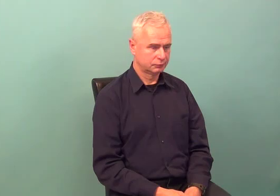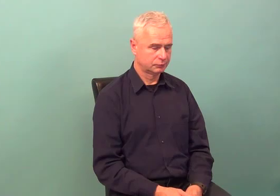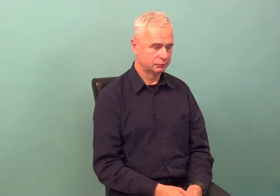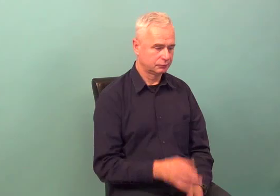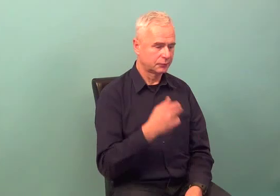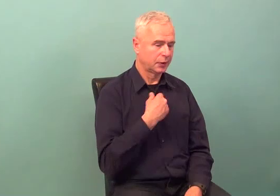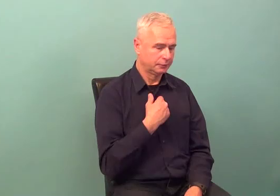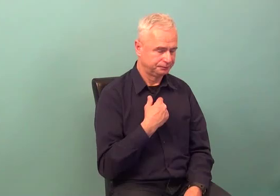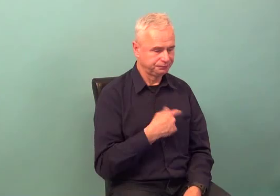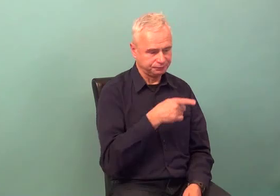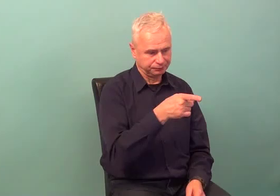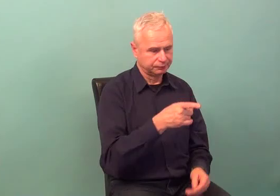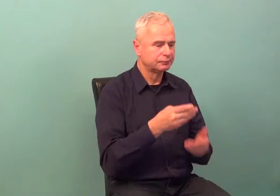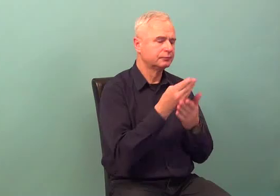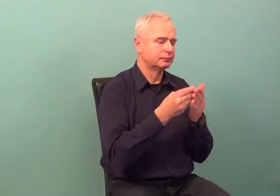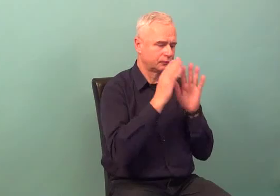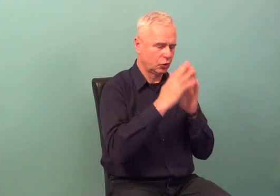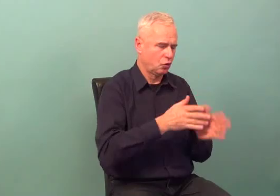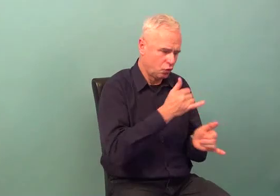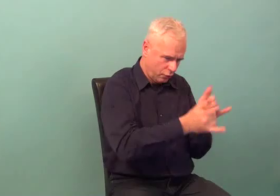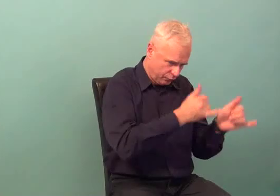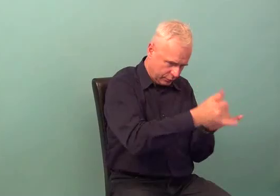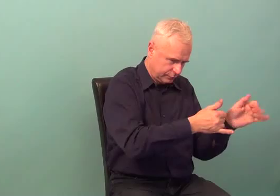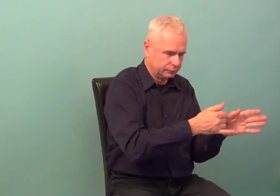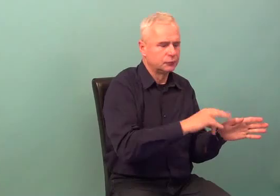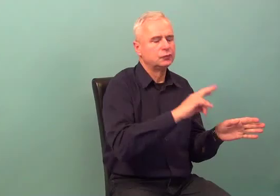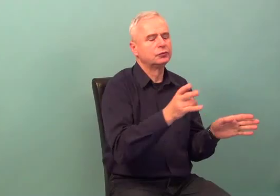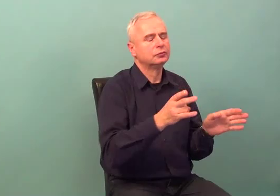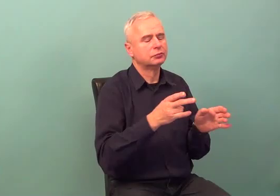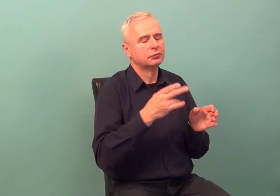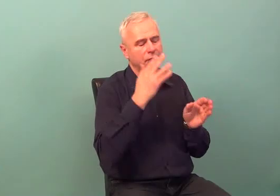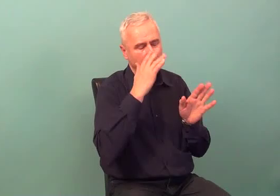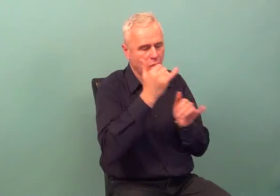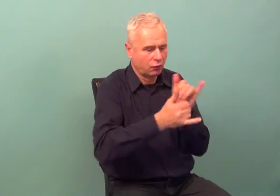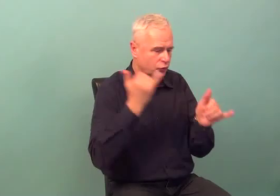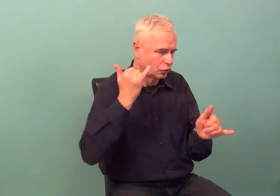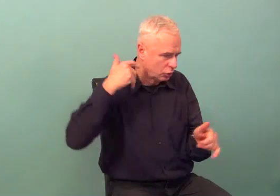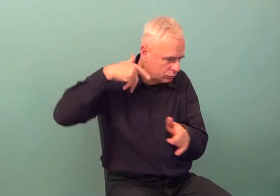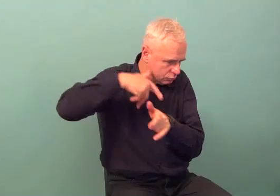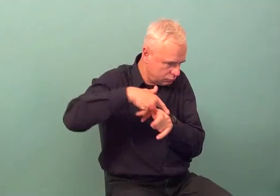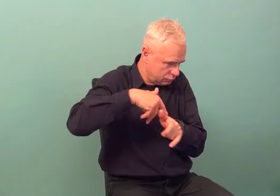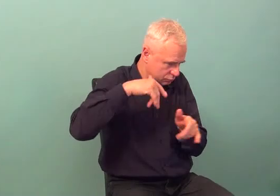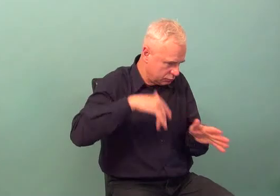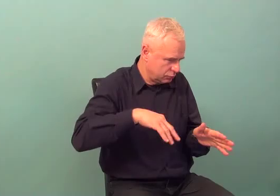Moja kolej, na rysunku pokazane są rowery, na pierwszym obrazku jest rower, na drugim jest rower oraz dziecko siedzące z tyłu.